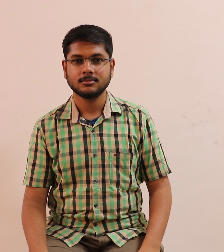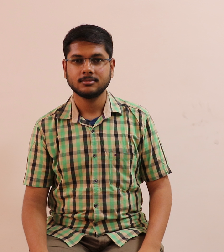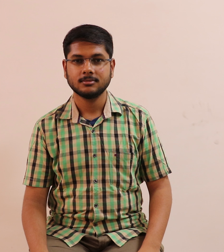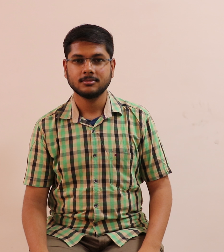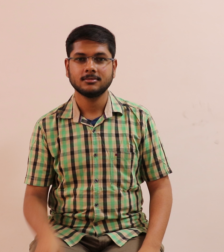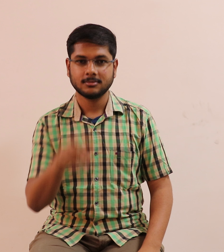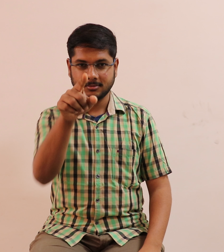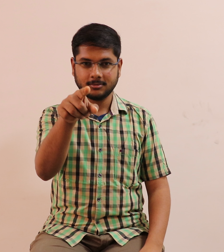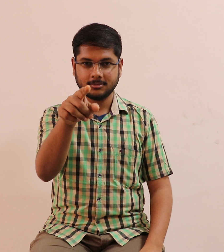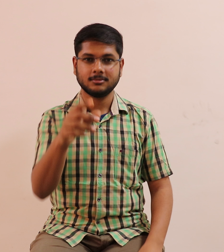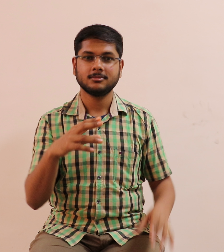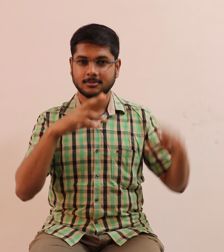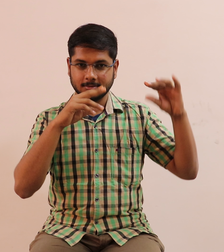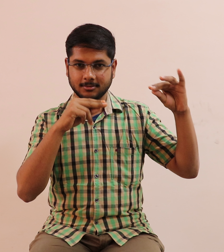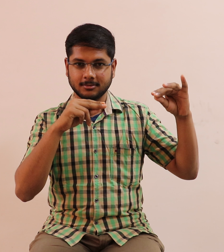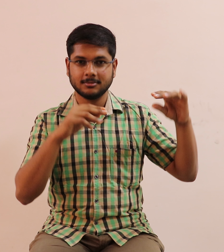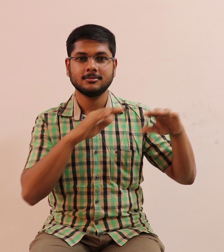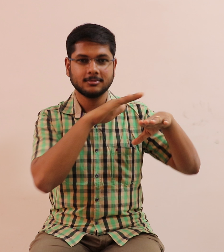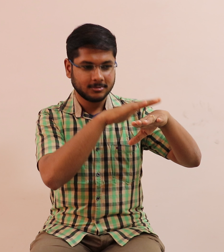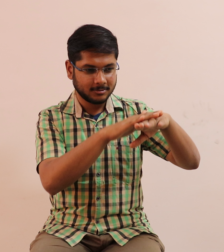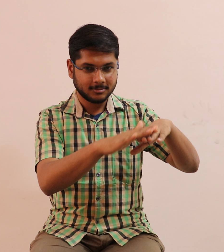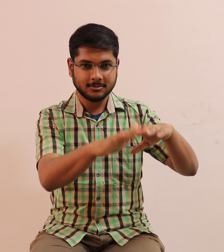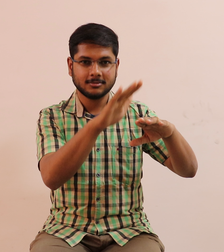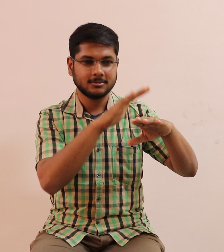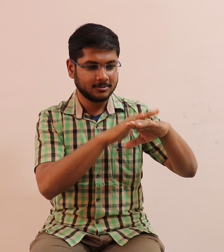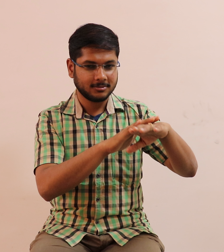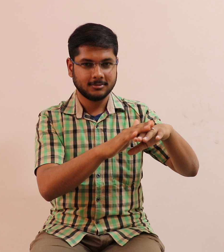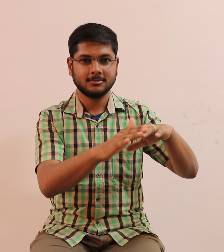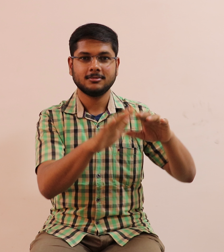could you please talk slower